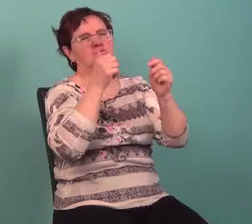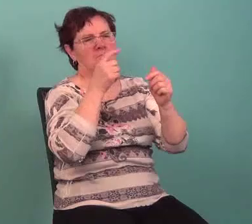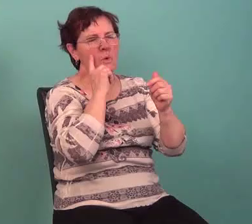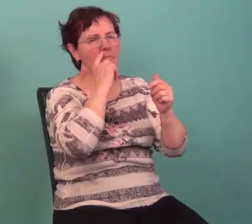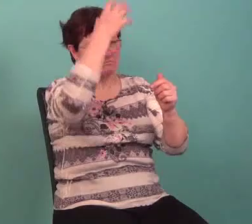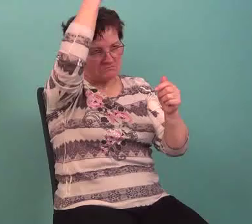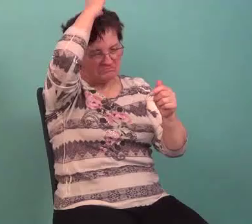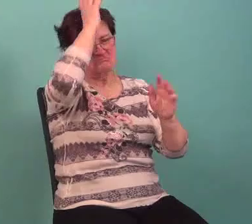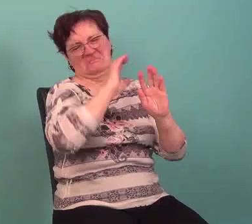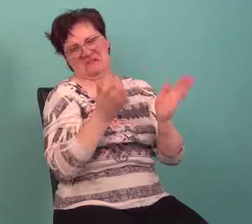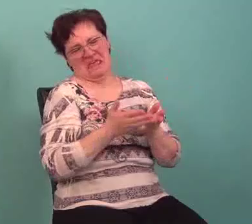Chłopak ma na głowie dynię.